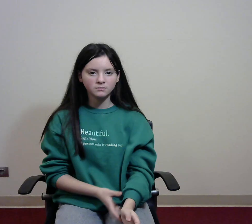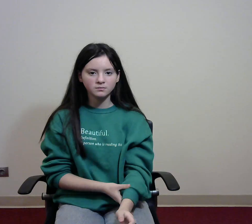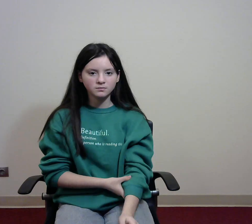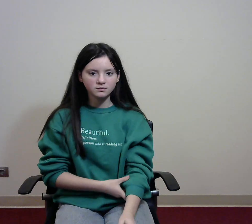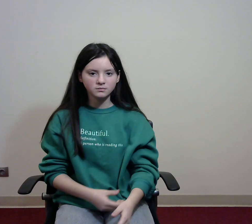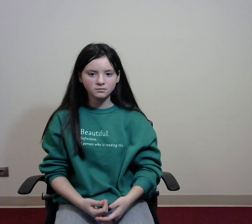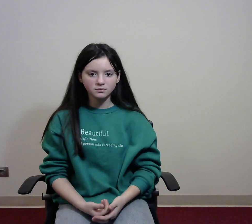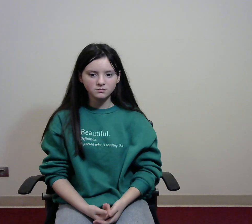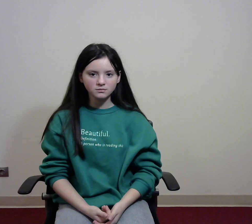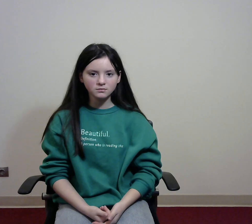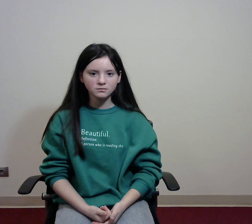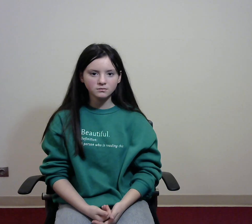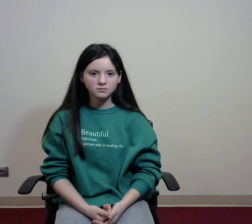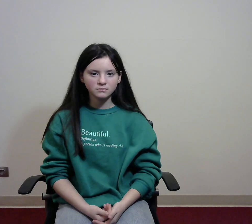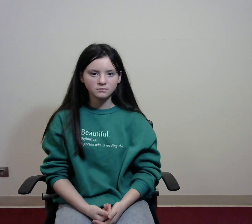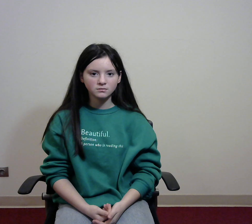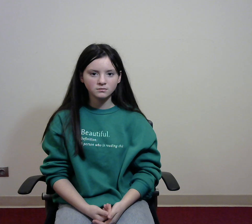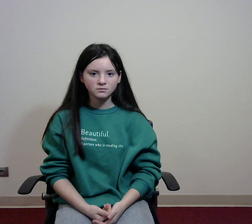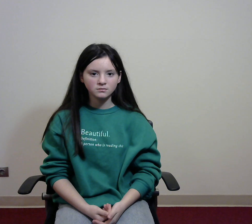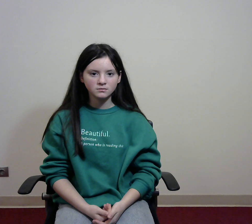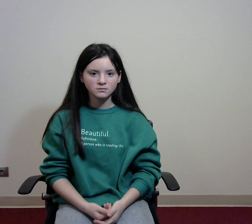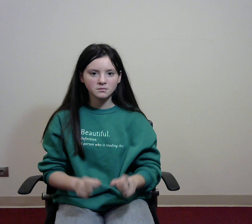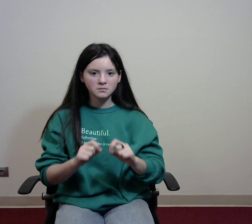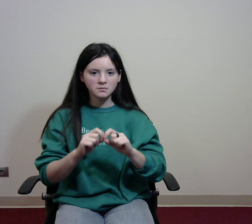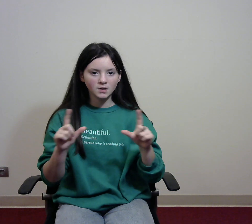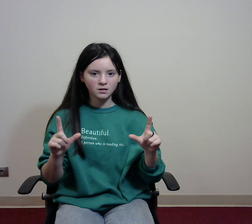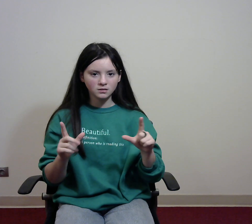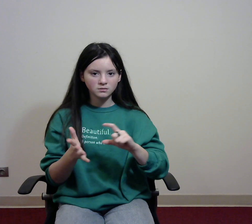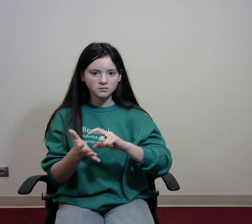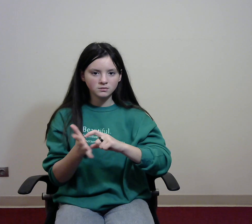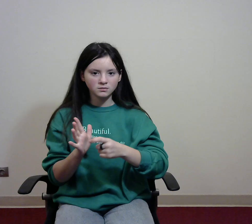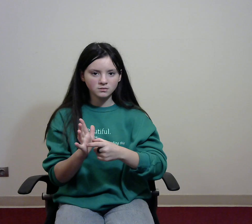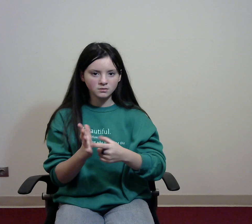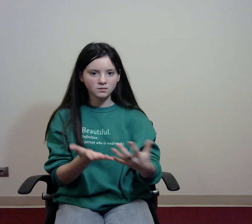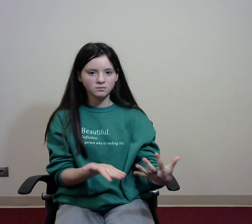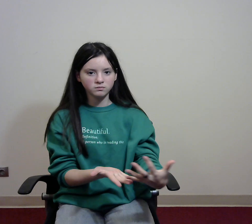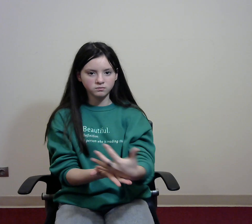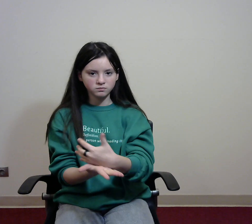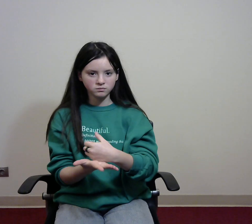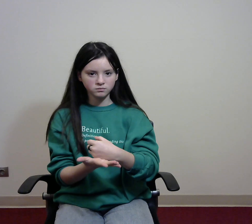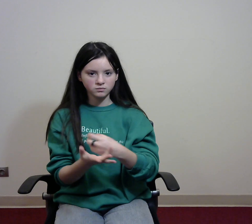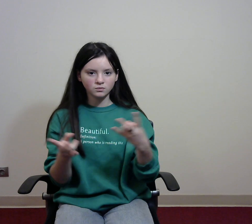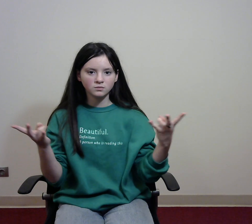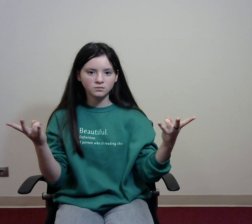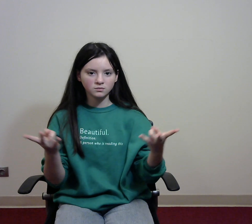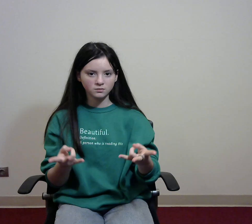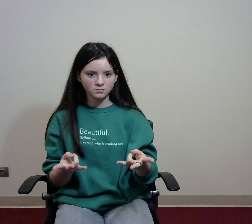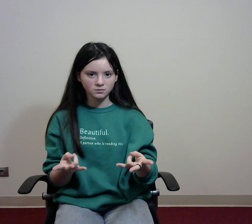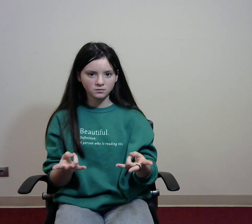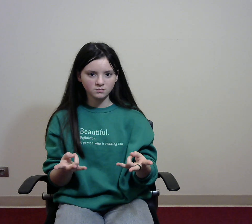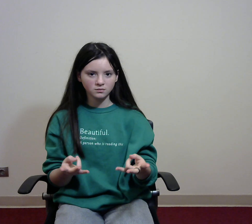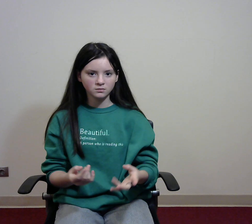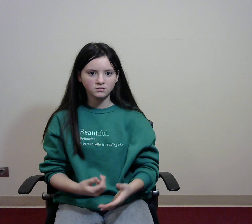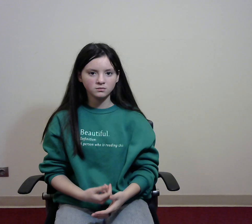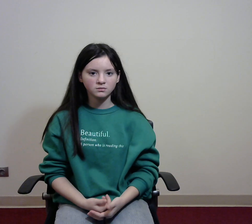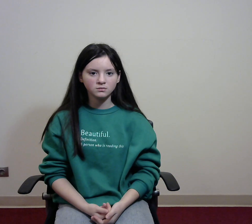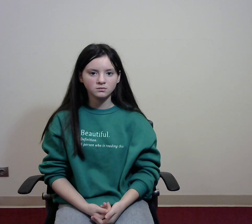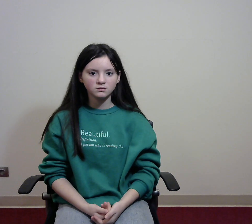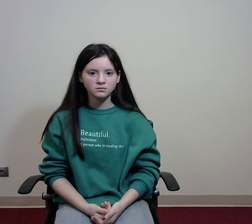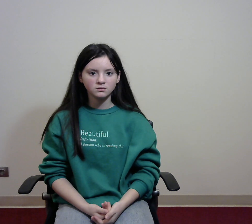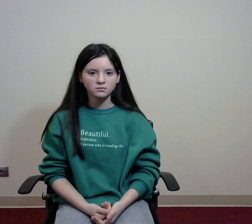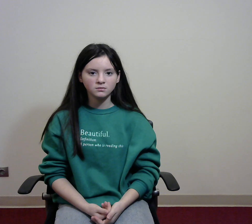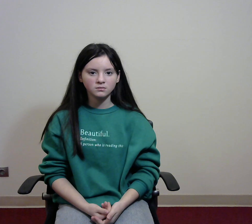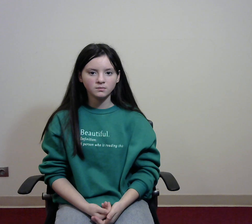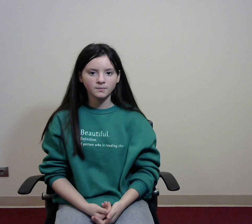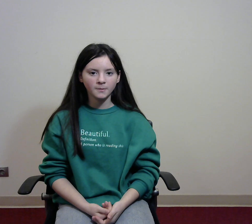Məktəbdə otaqları yığışdırmaq lazımdır